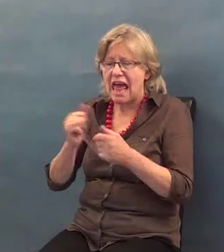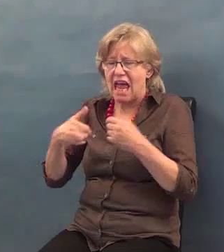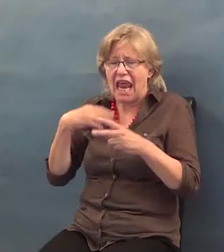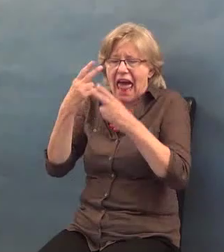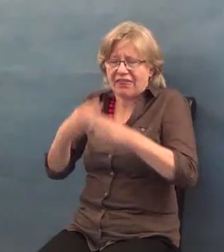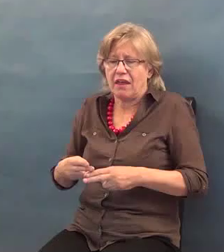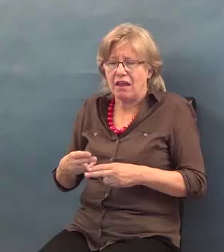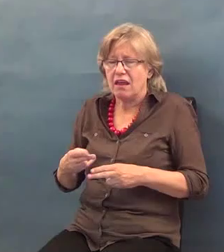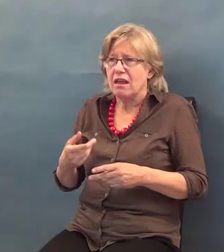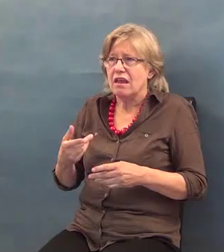Jestem na rencie.